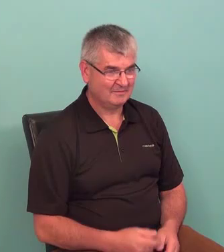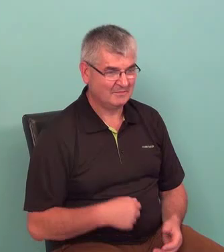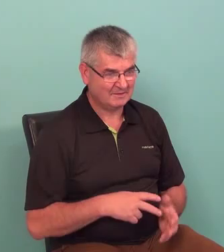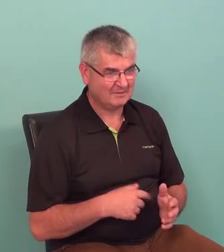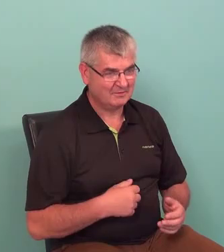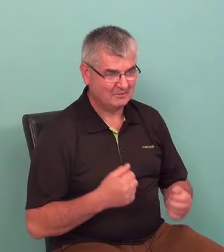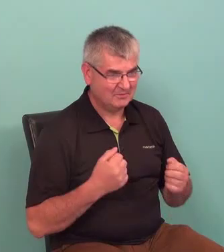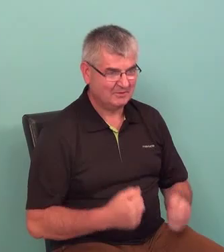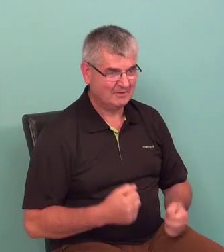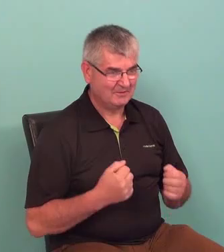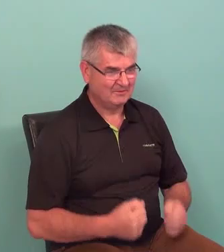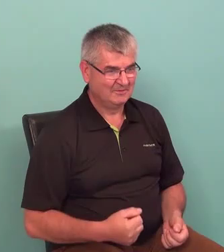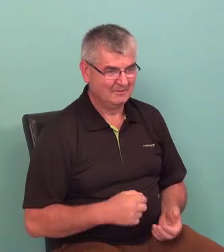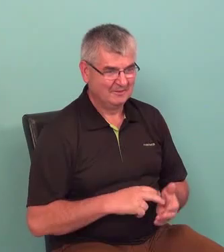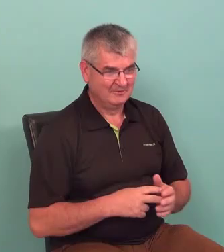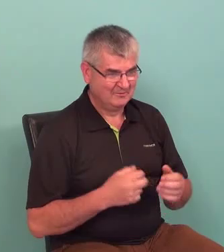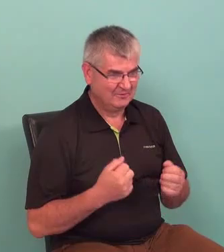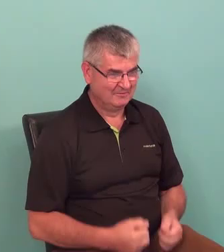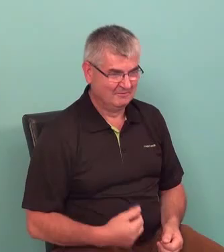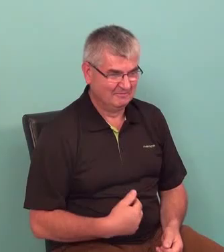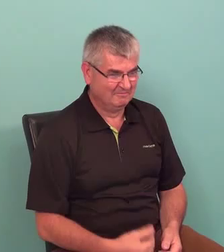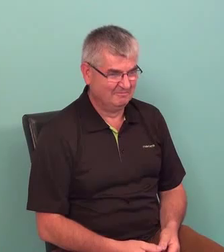Ja ciężko tańczę.